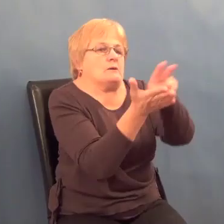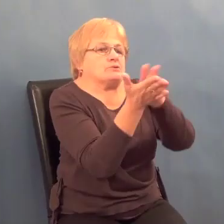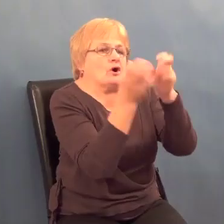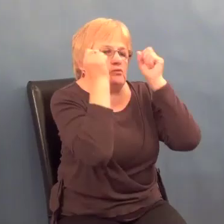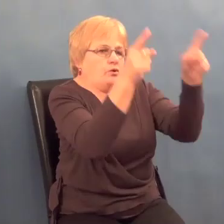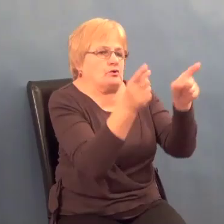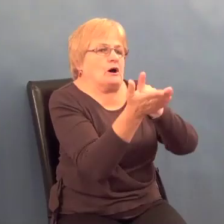Mysz jest zaskoczona.